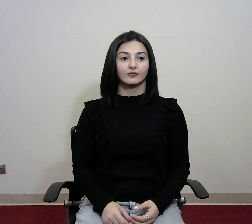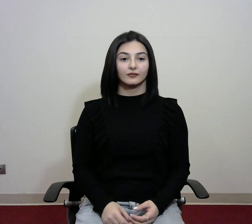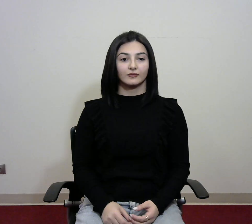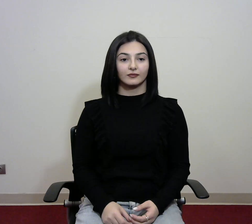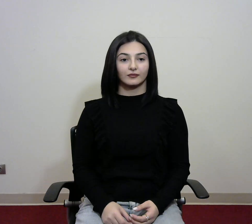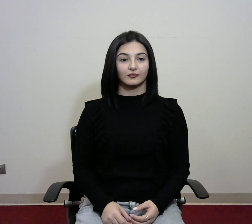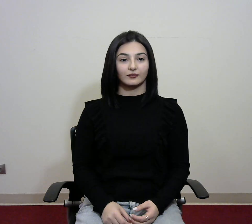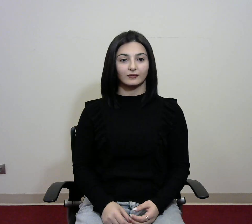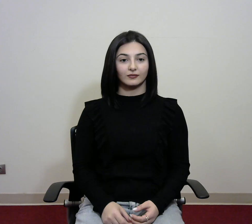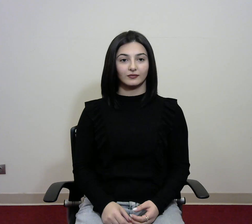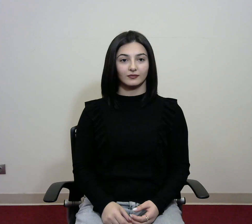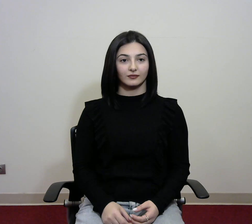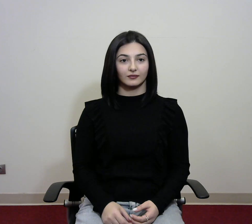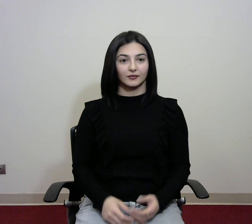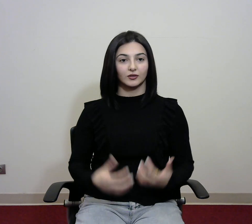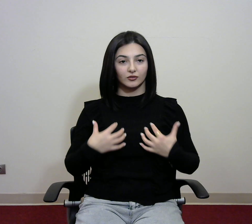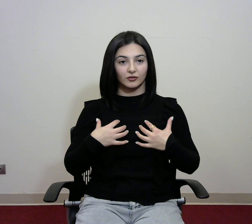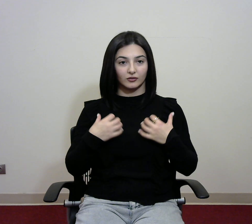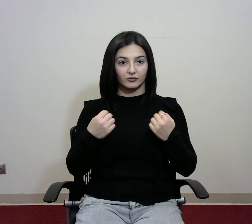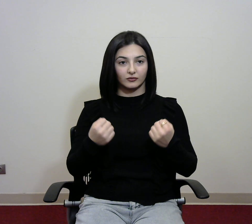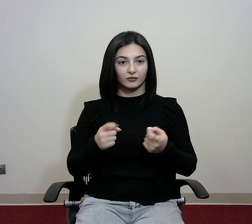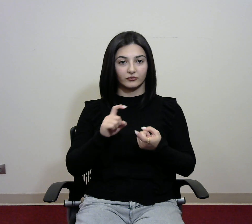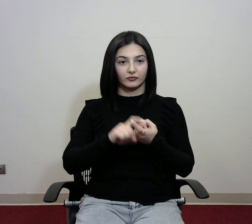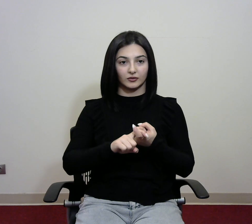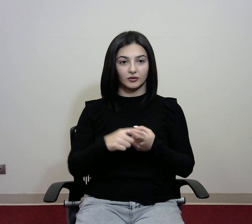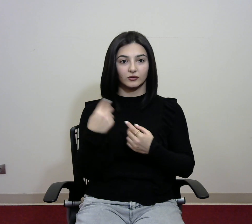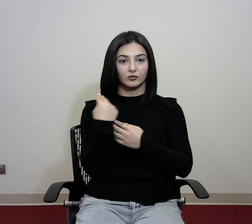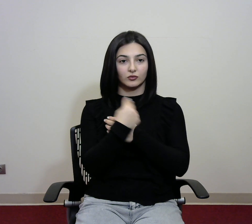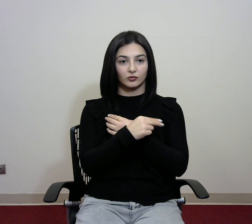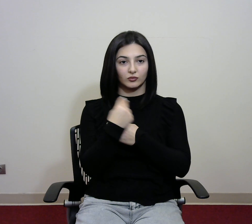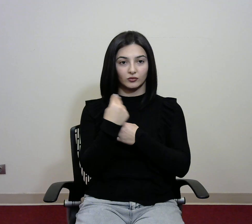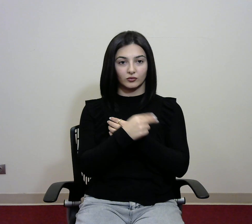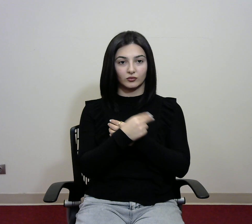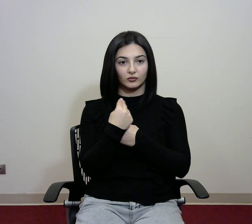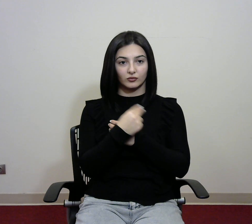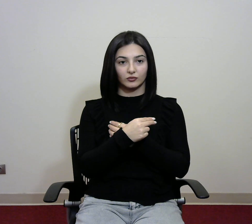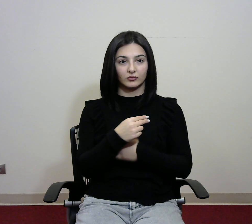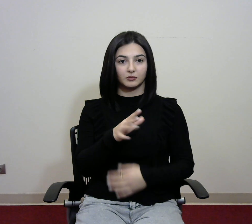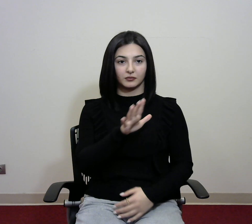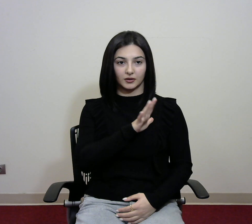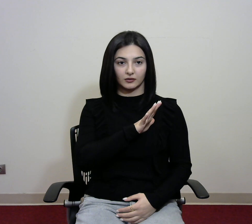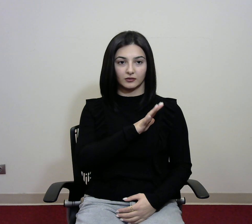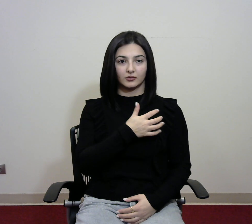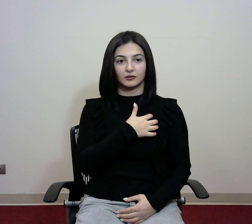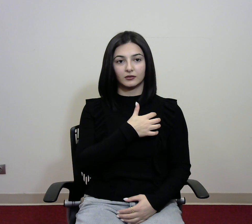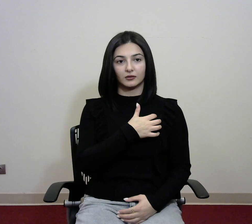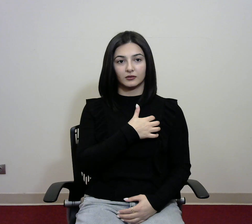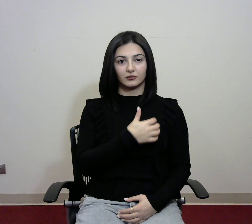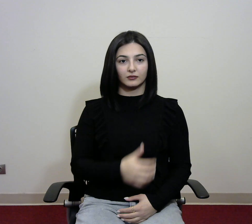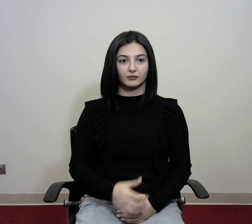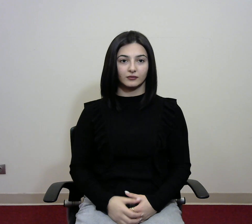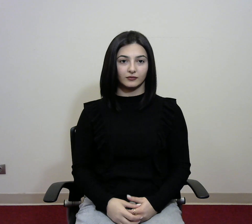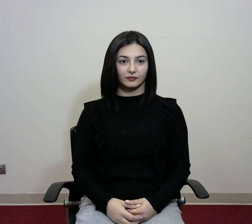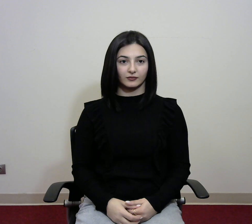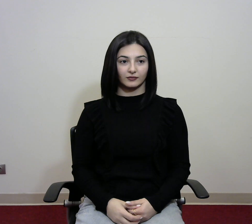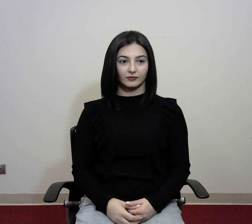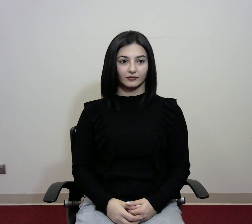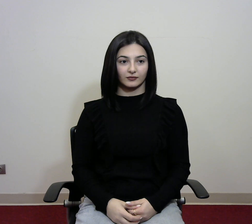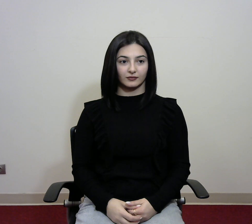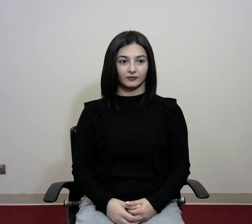Sağlamlığımla bağlı müalicə olmaq istəyirəm